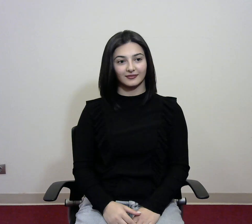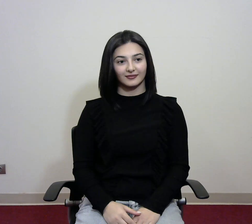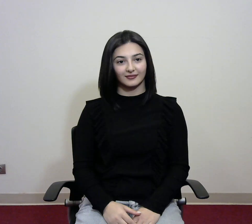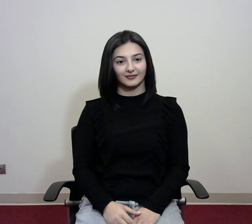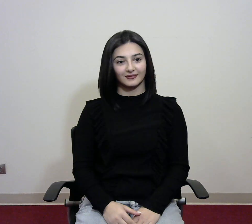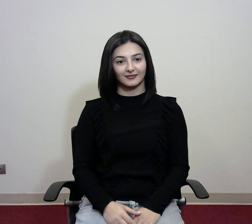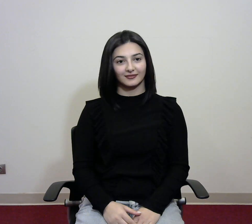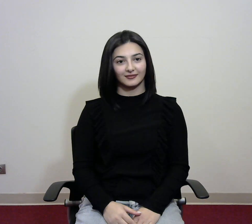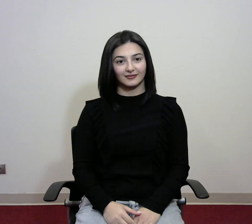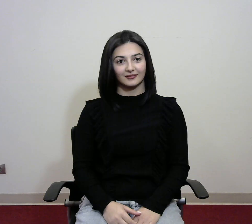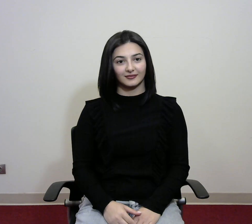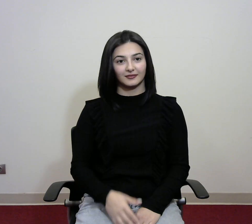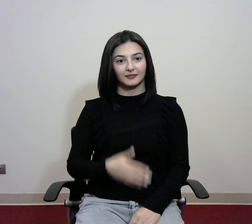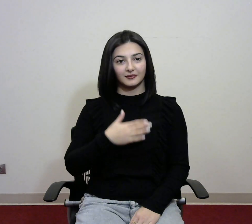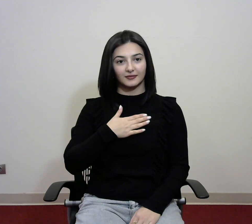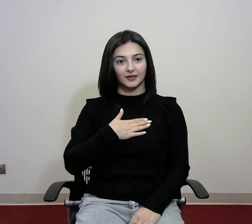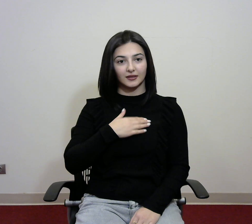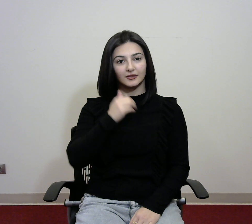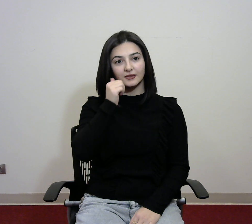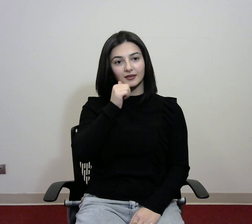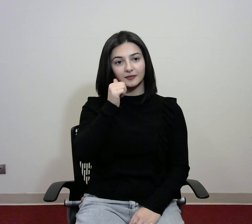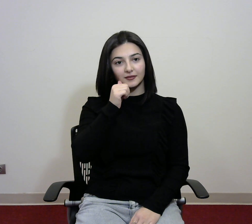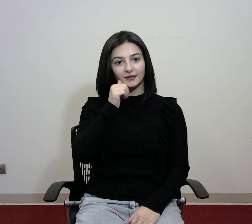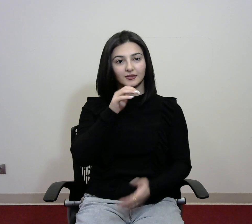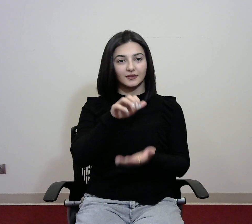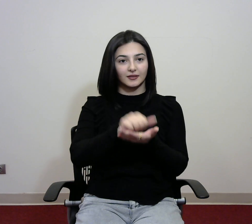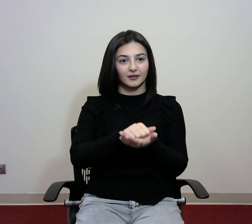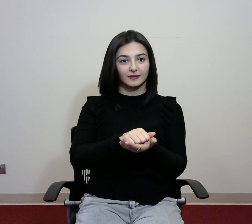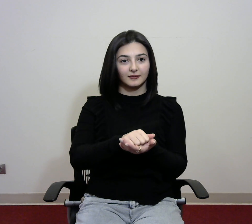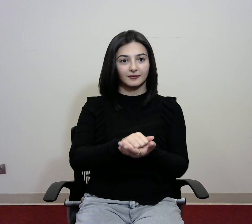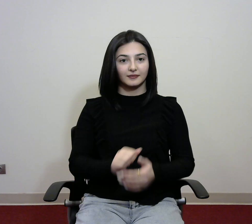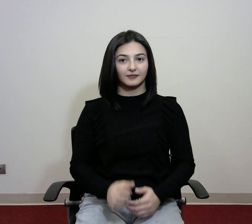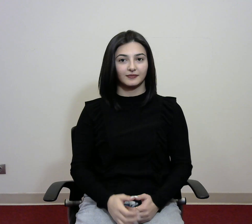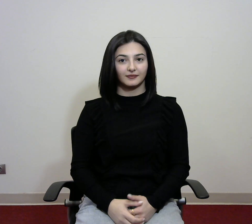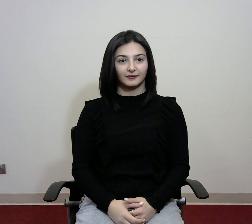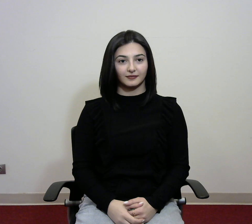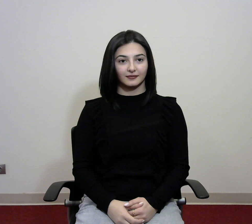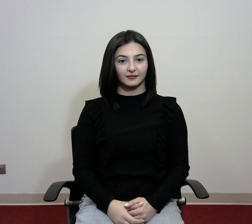Mən sabah məşğulam